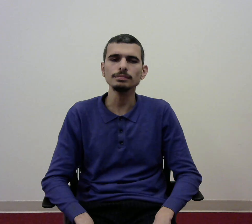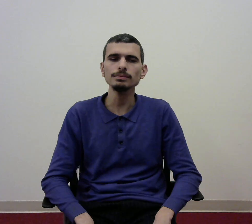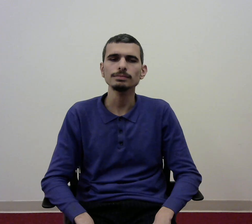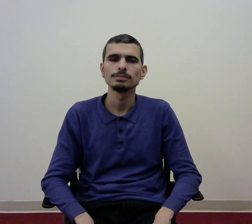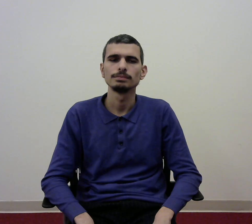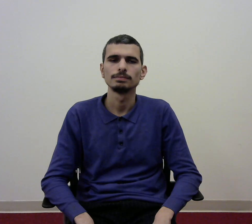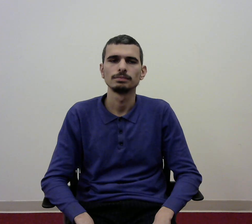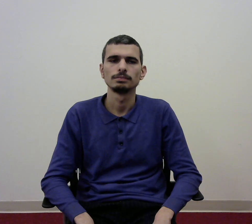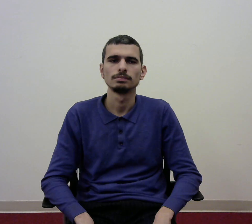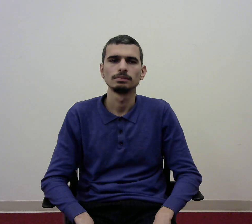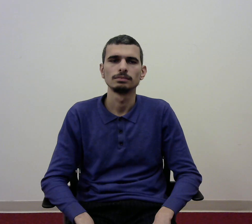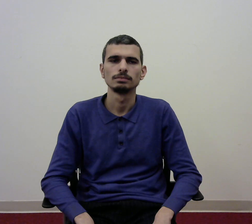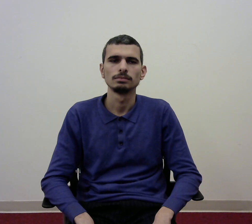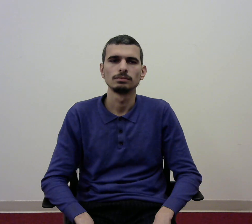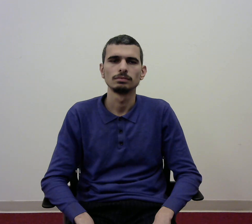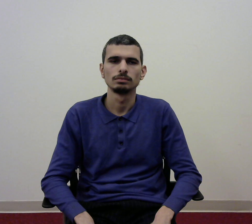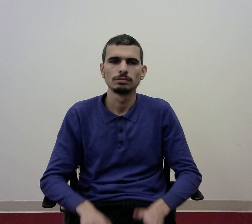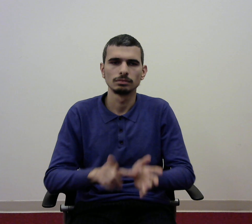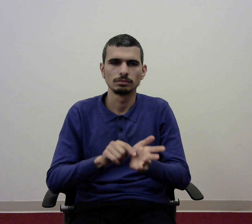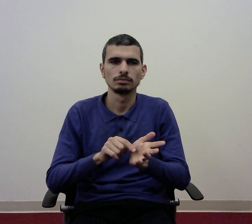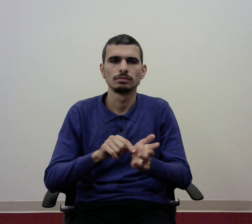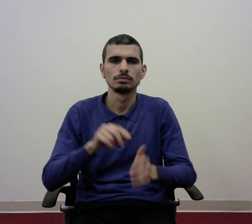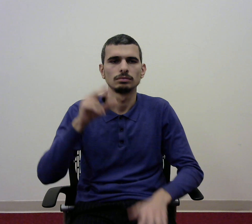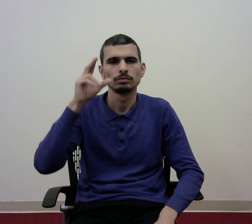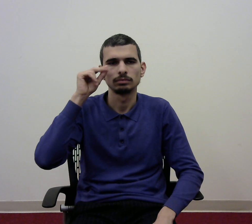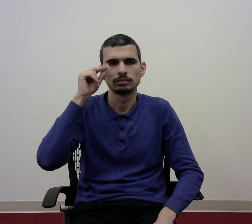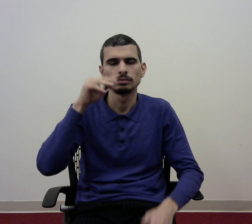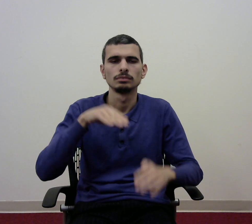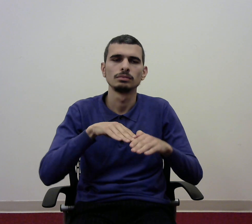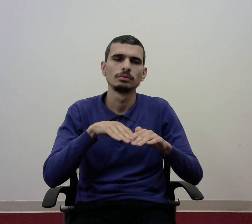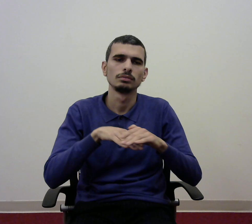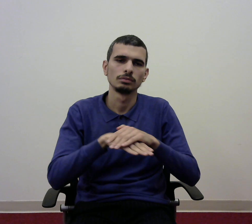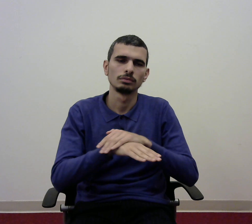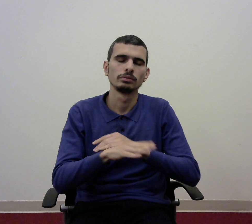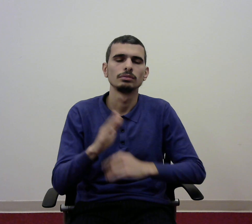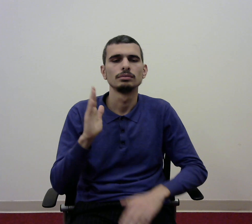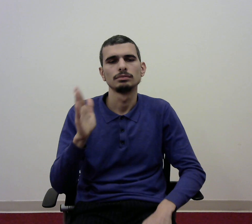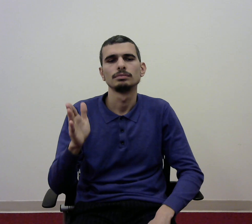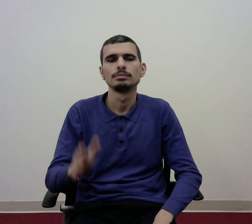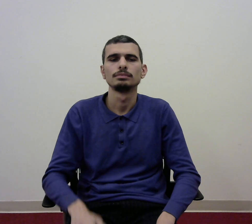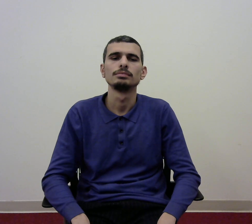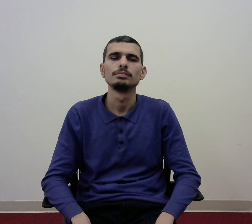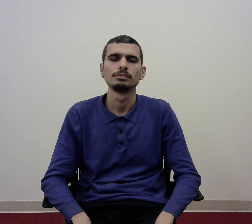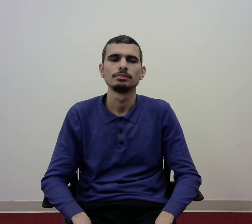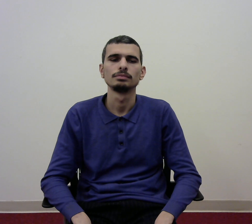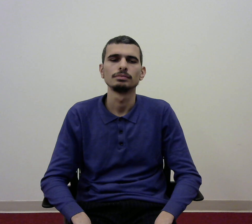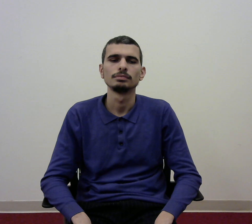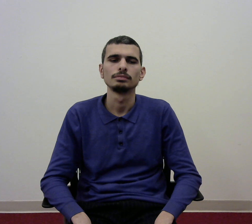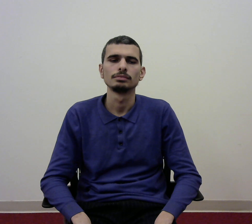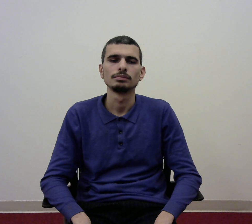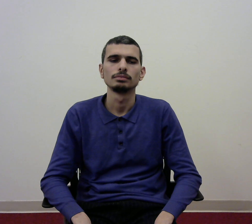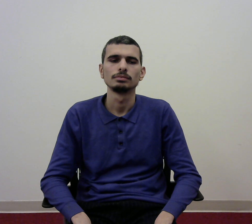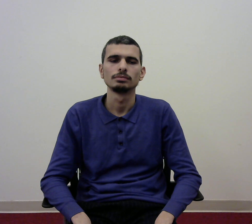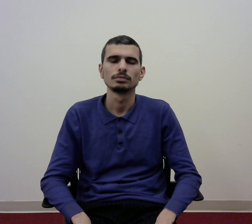Pensiyaya nə vaxt çıxacam?